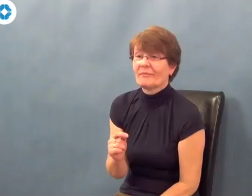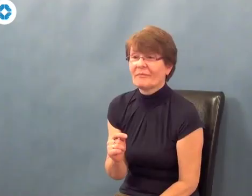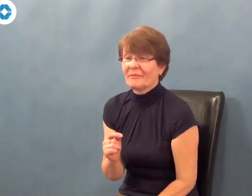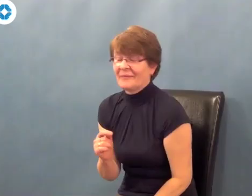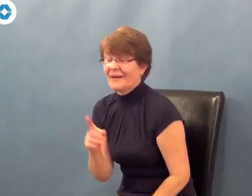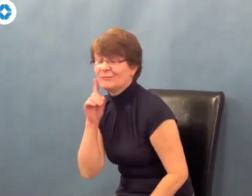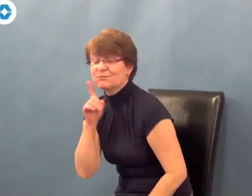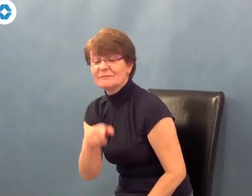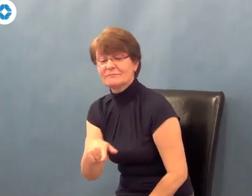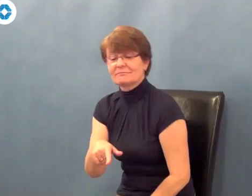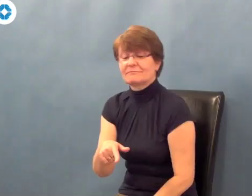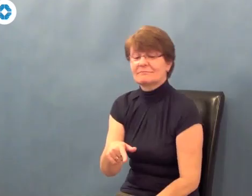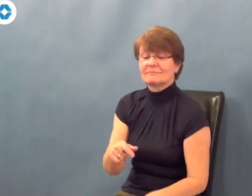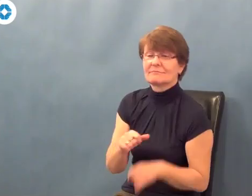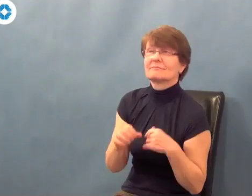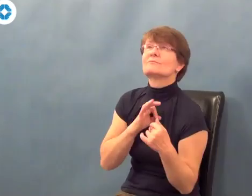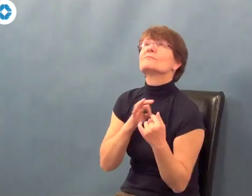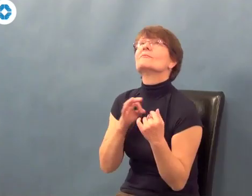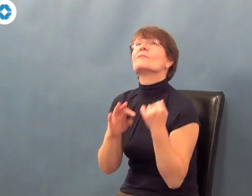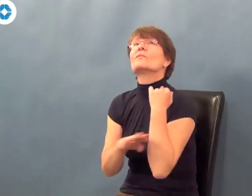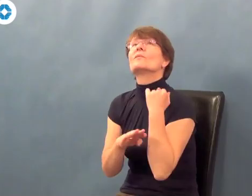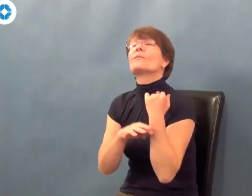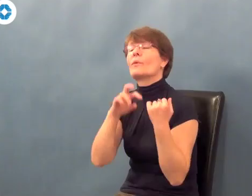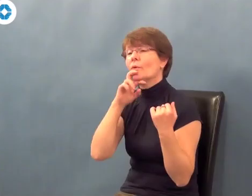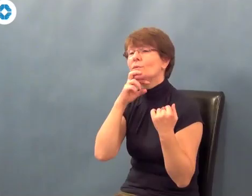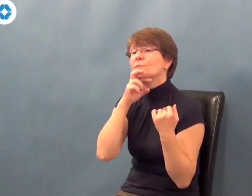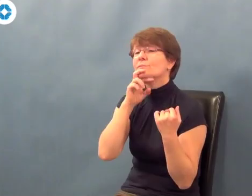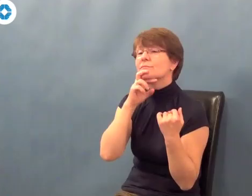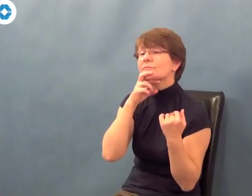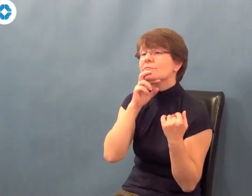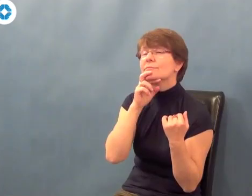Mężczyzna ma swoje drzewo z gruszkami.